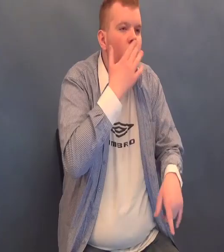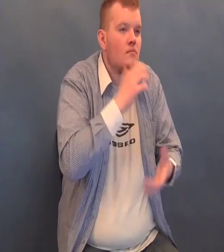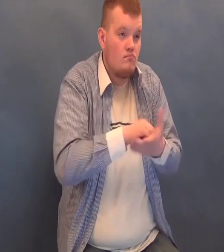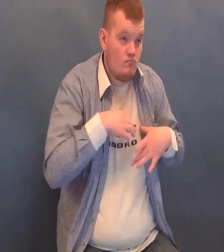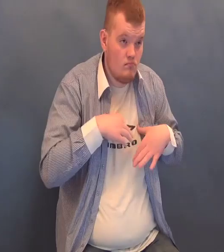Czym jesteś zajęty?